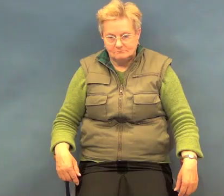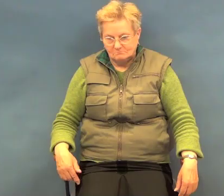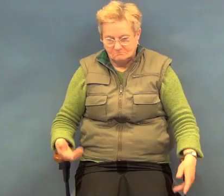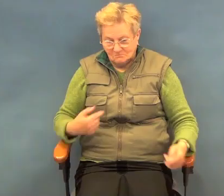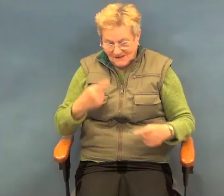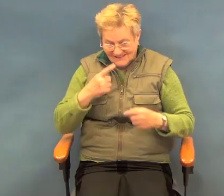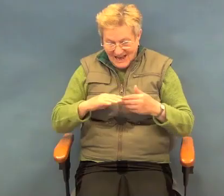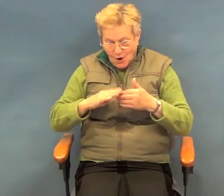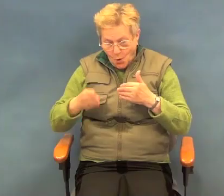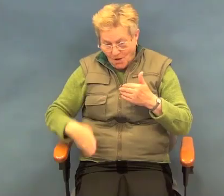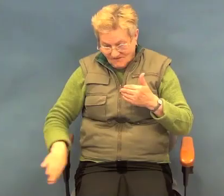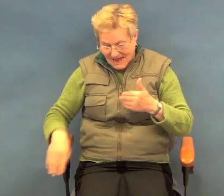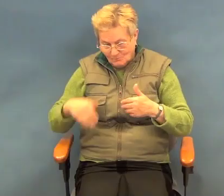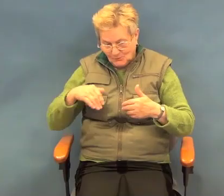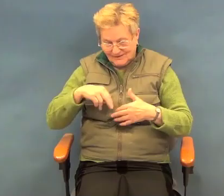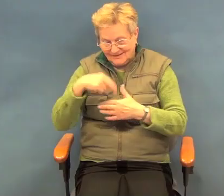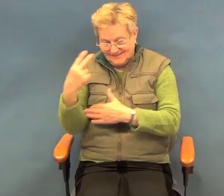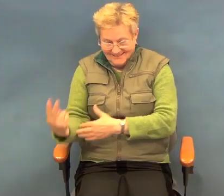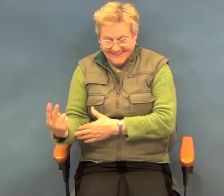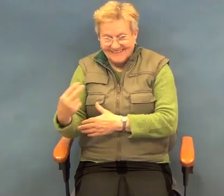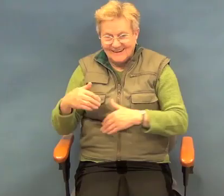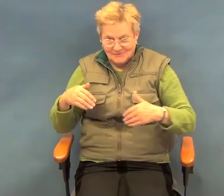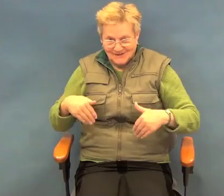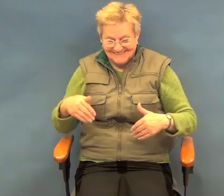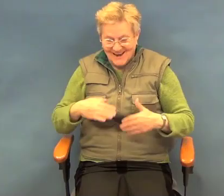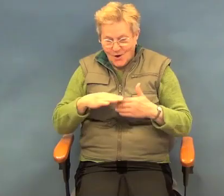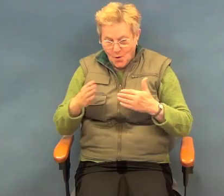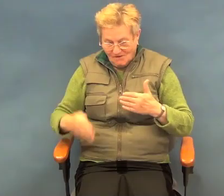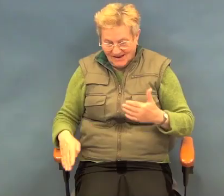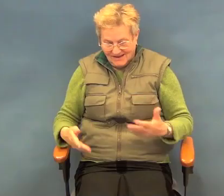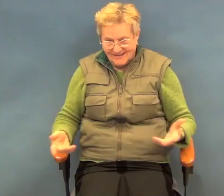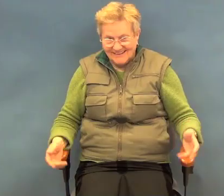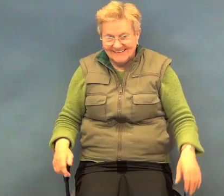Ja myślę, że ta osoba mogła wpaść do rowu.